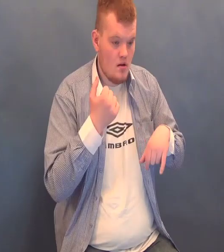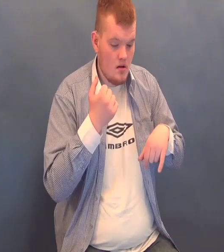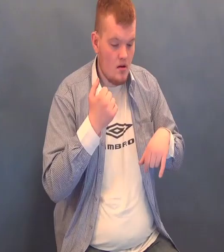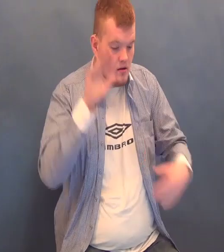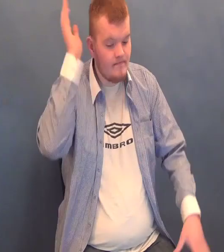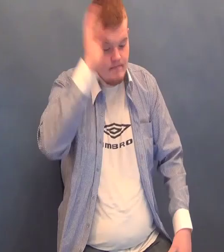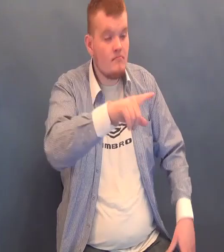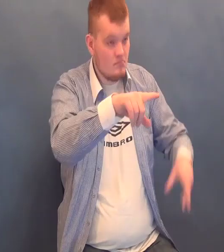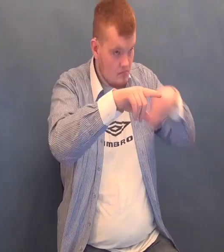Nie ma podanej godziny?